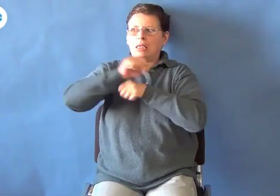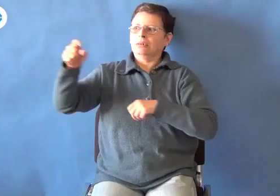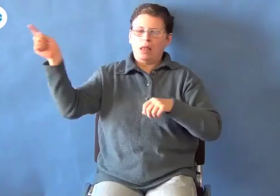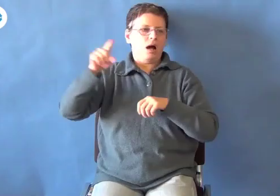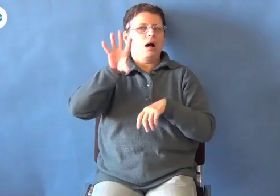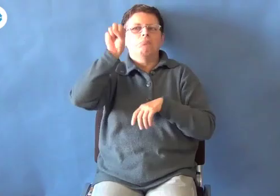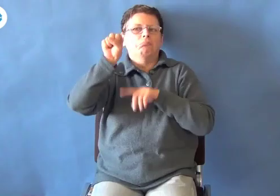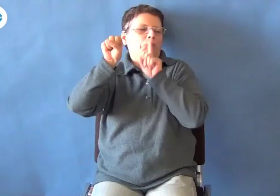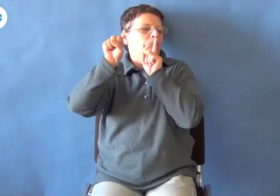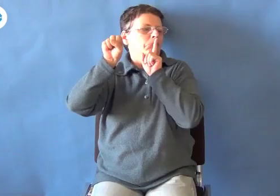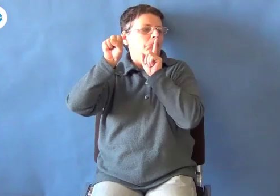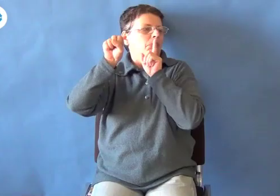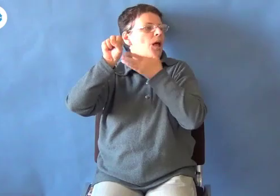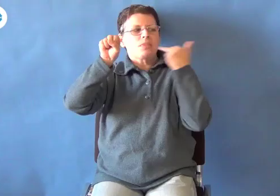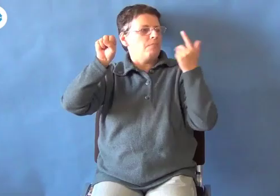Gdy mruga - pociąg jedzie.